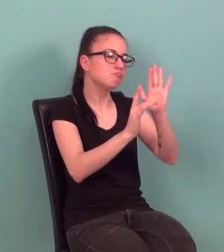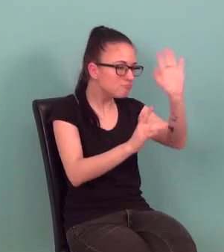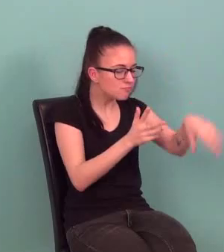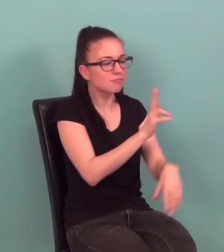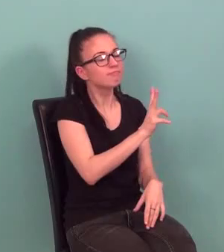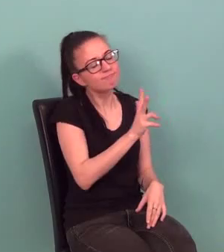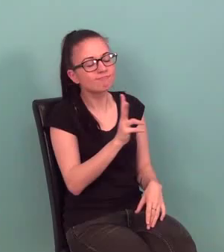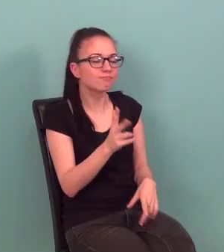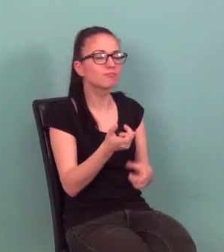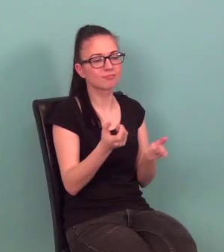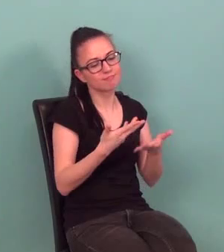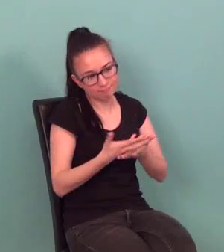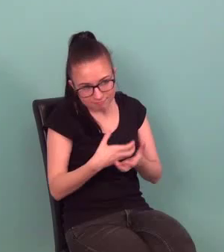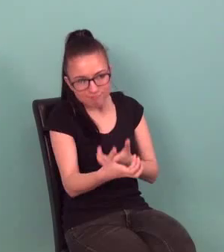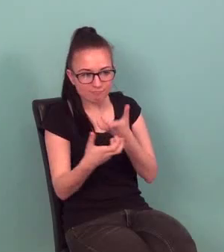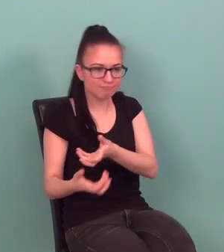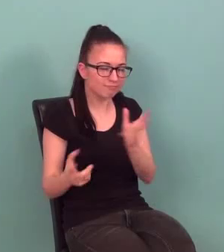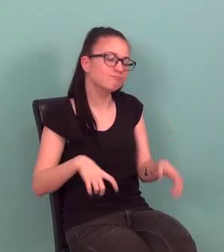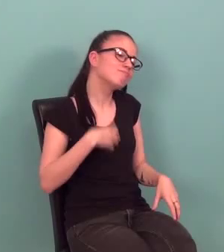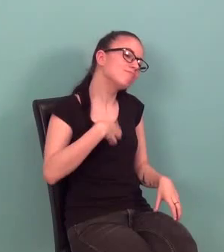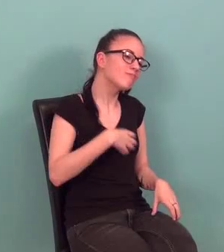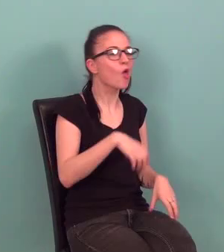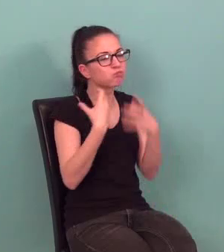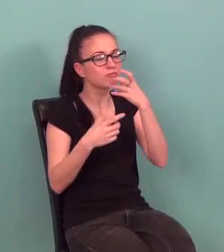Trzej chłopcy idą, mają gruszki, które dostali, wycierają je o ubranie i gryzą.